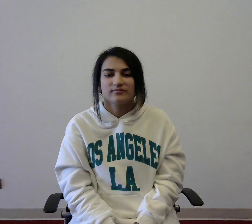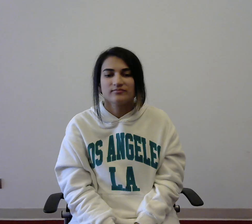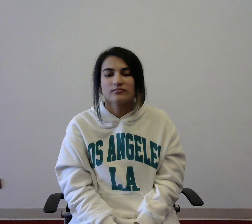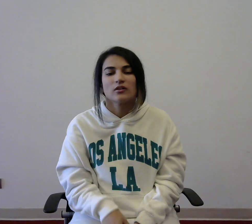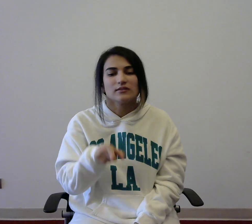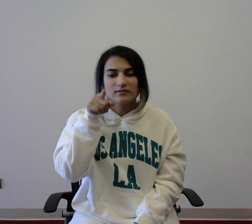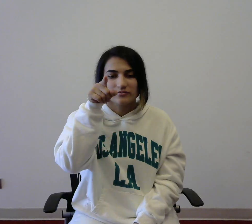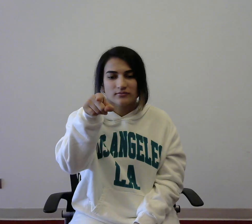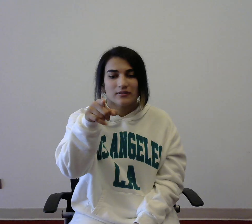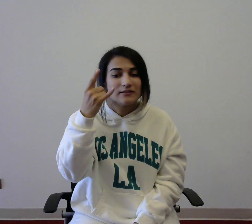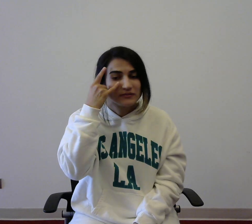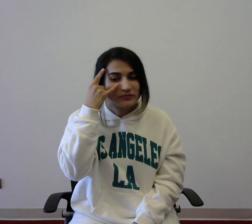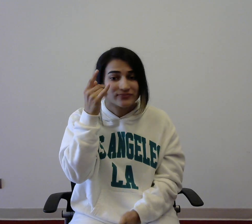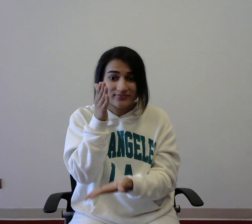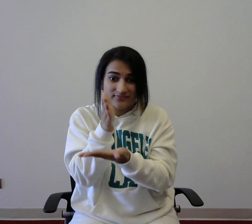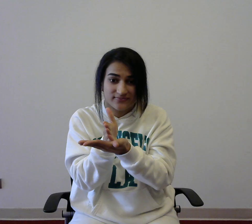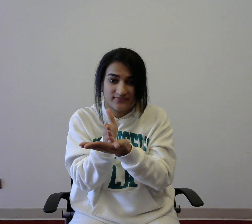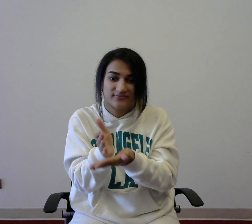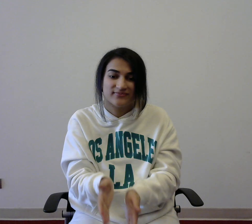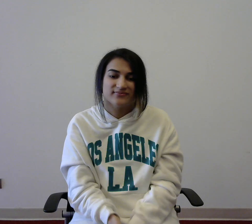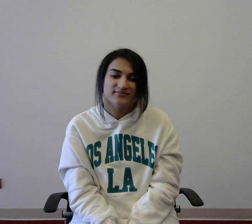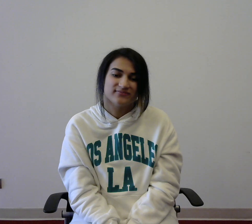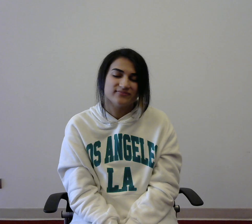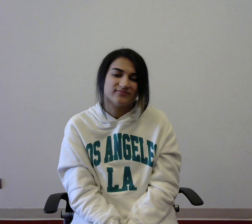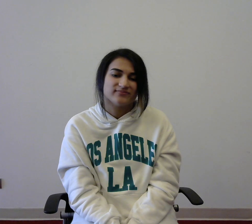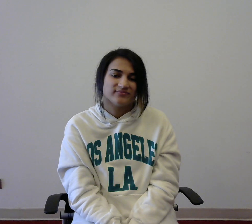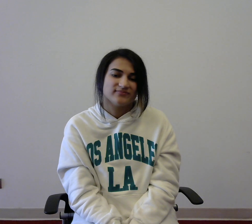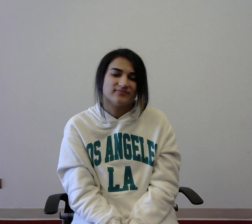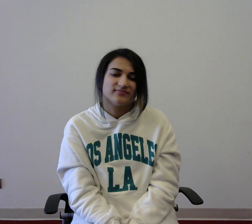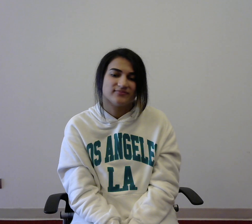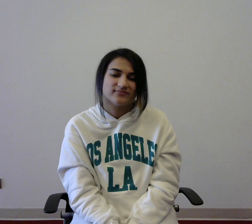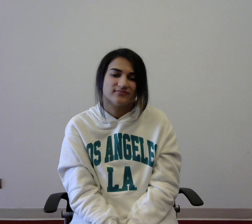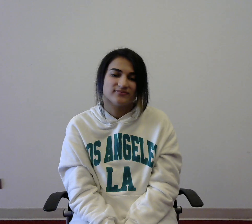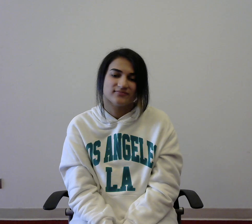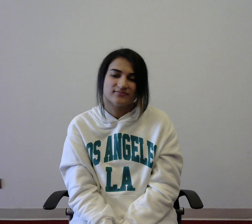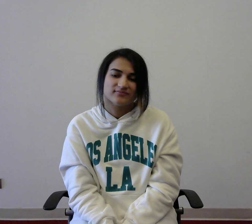Sənin instagramın var?